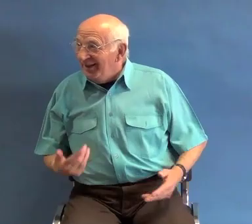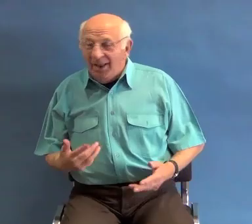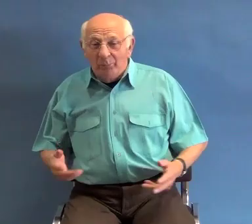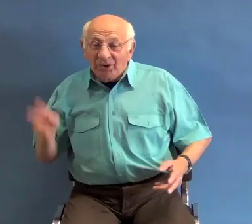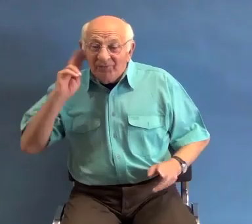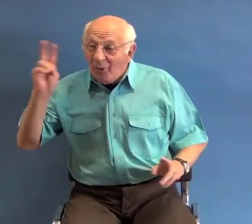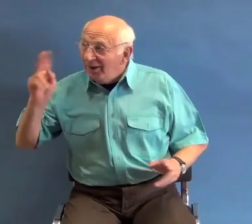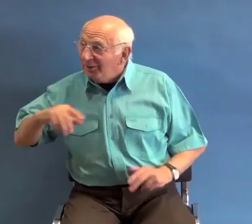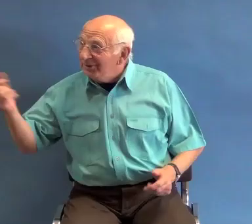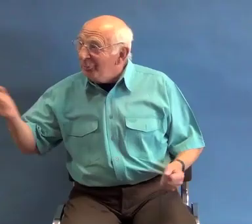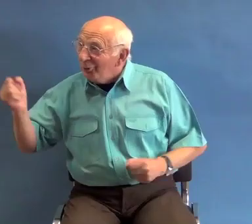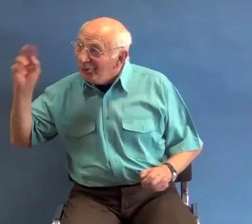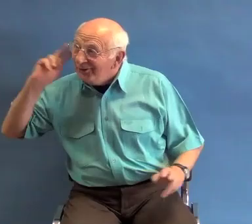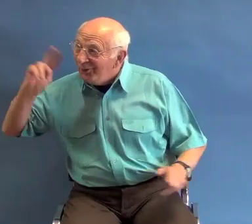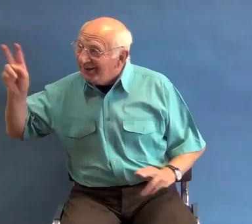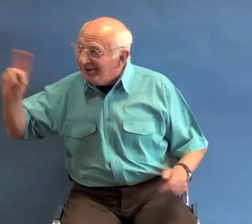Dzwonił, mocno dzwonił.